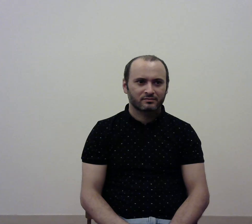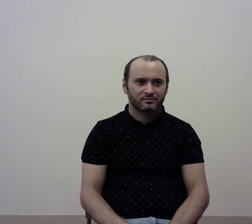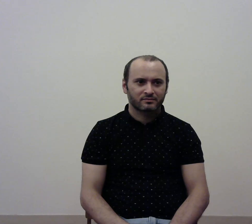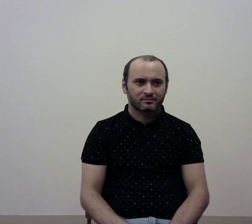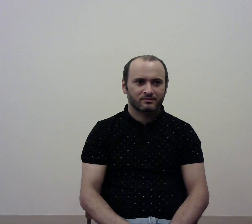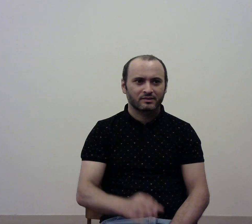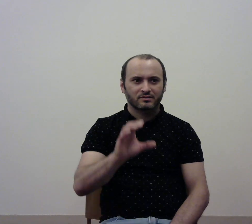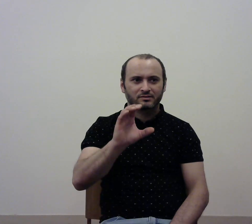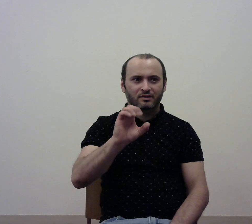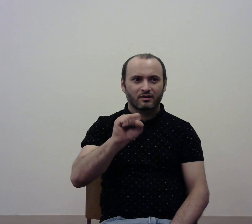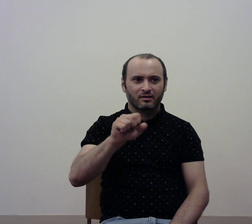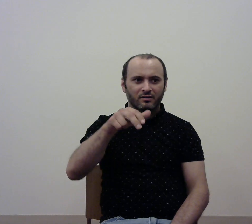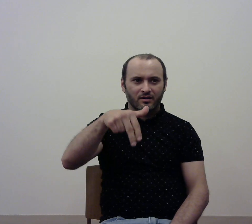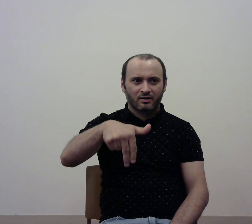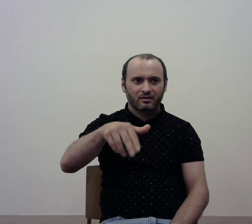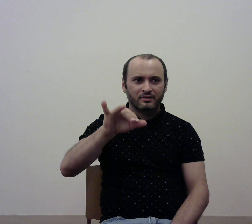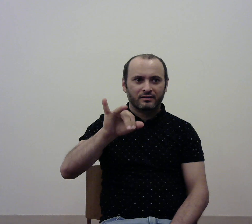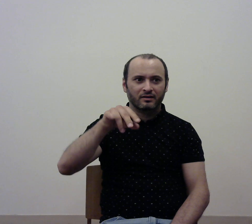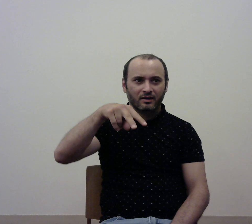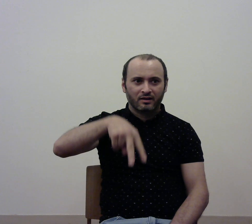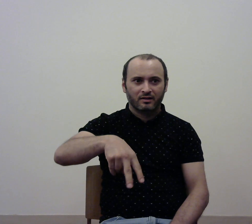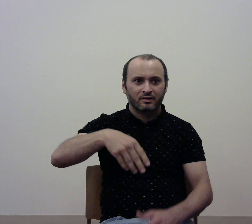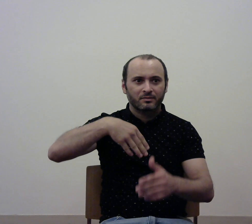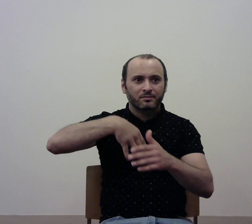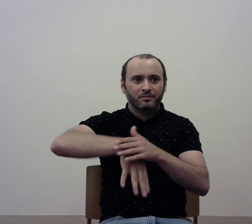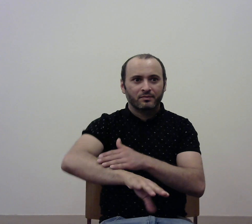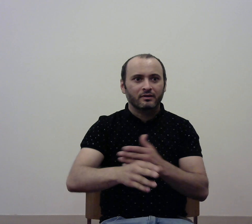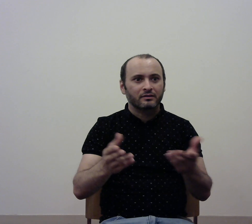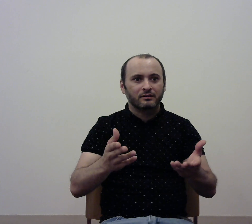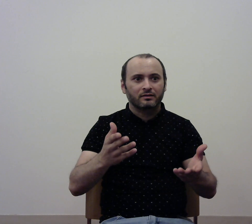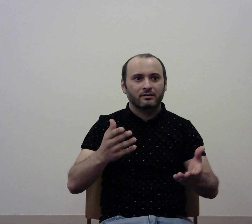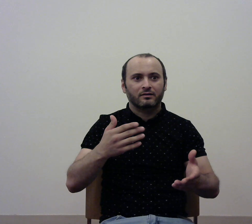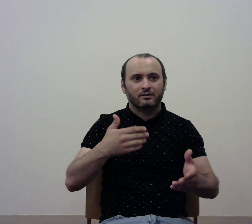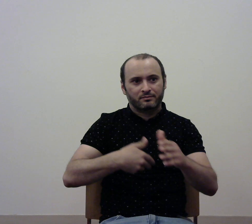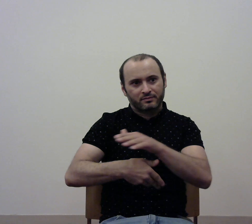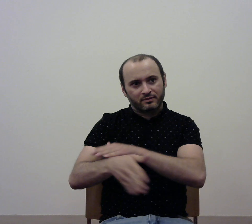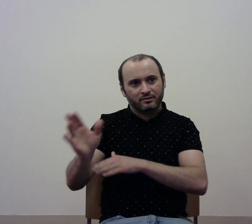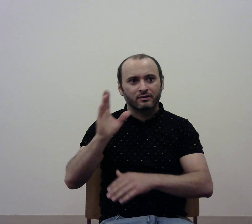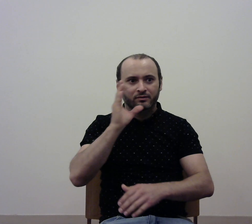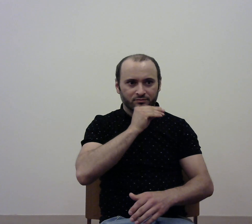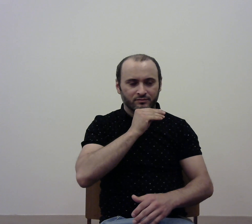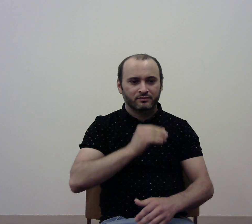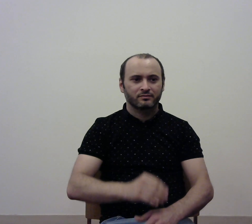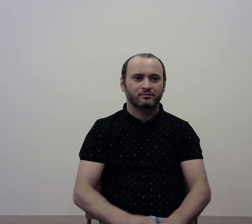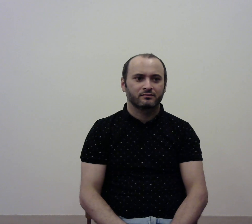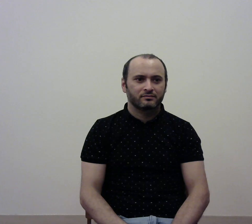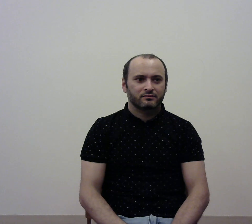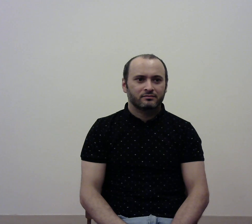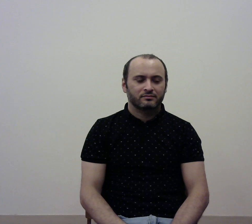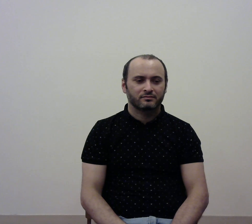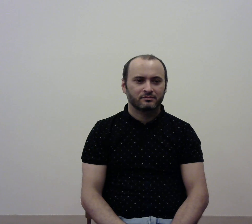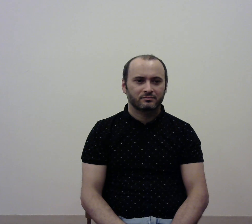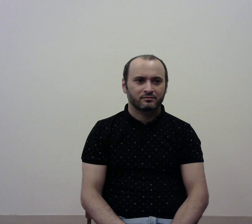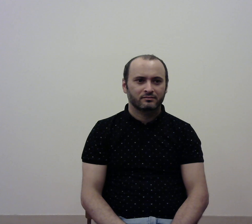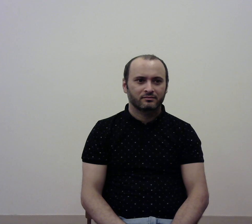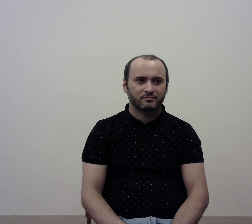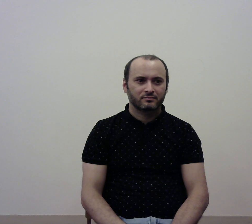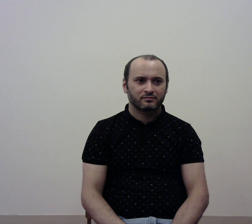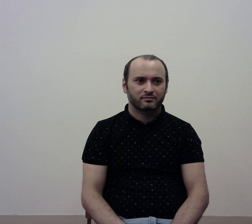Sahil metrosuna necə gedə bilərəm?